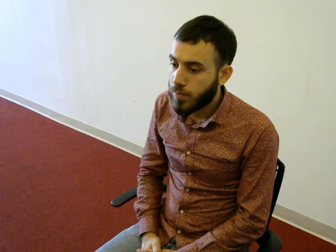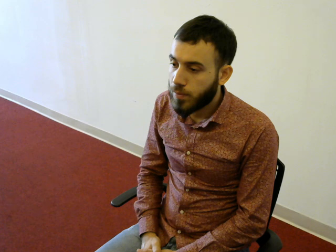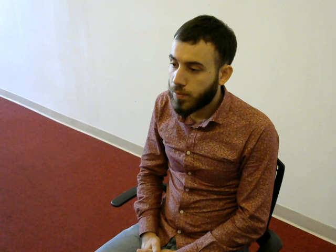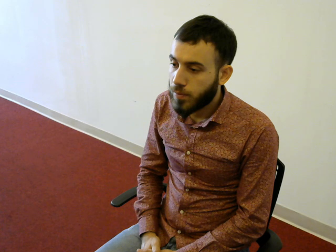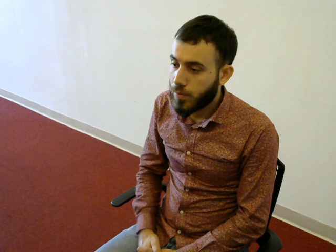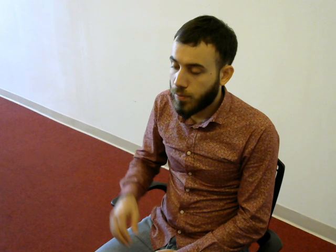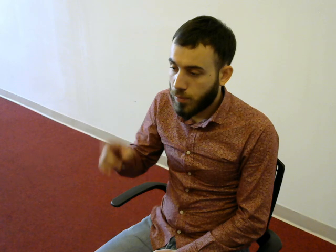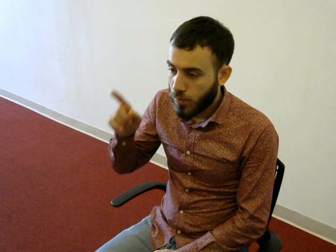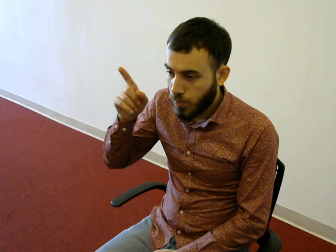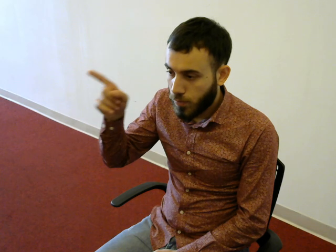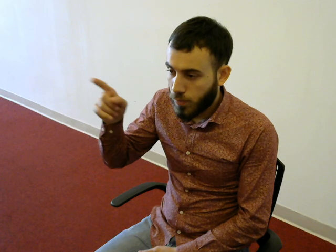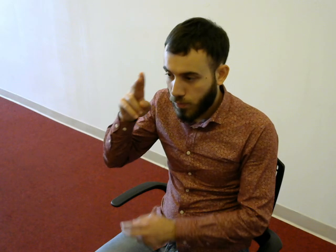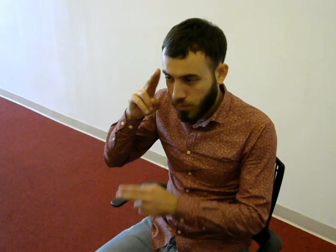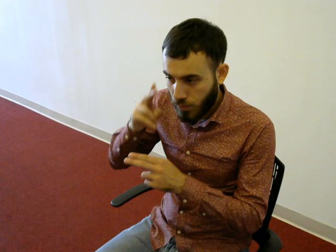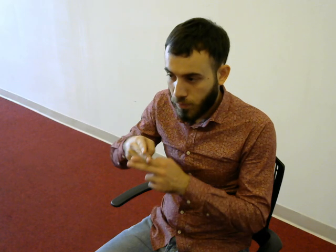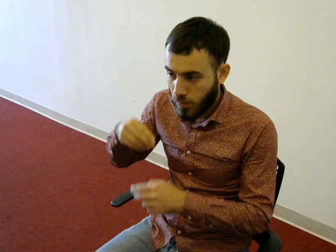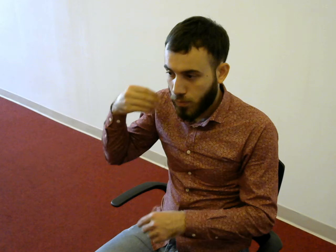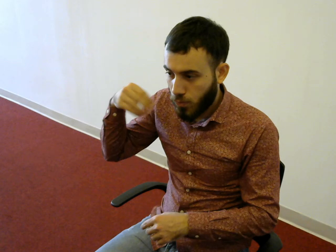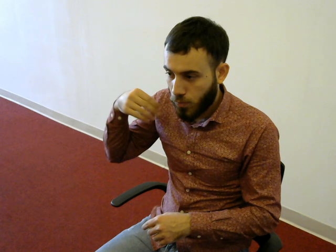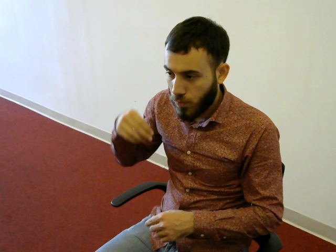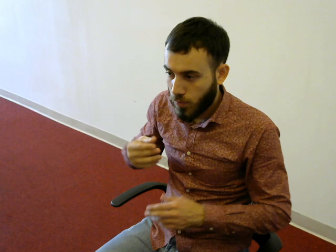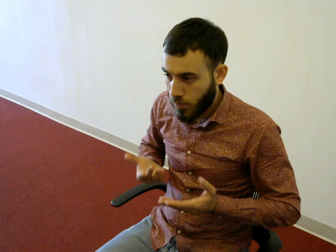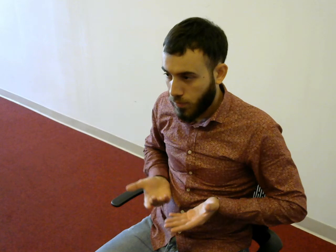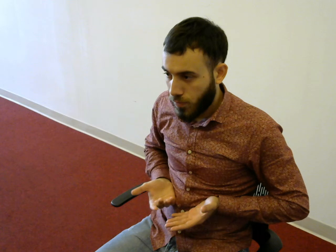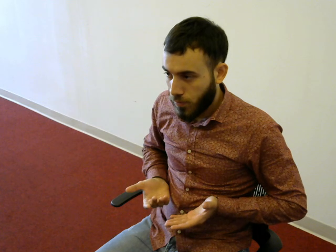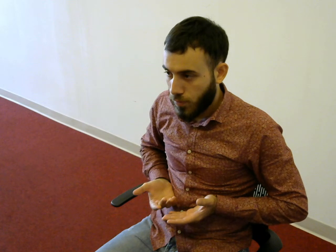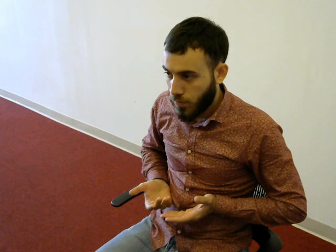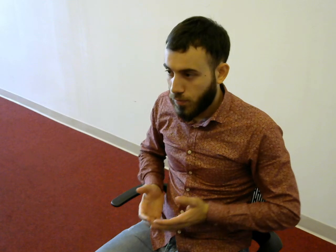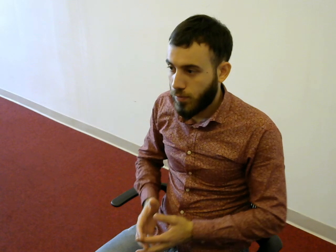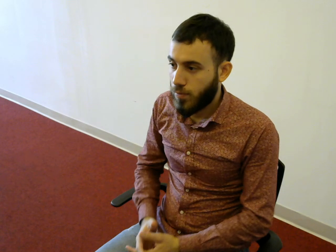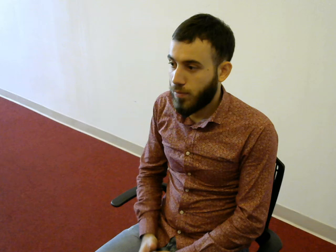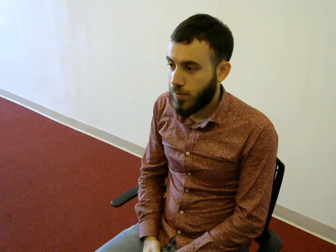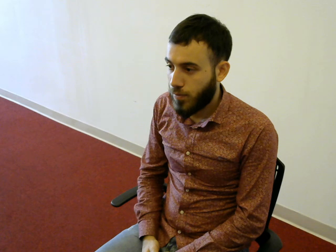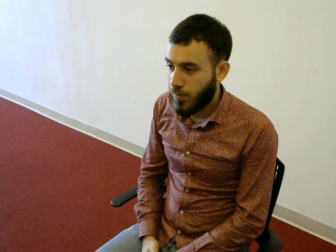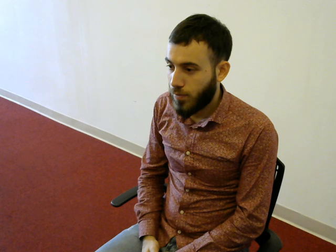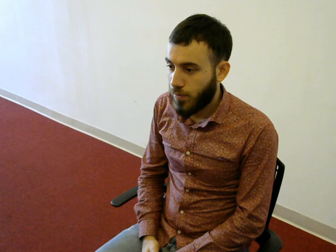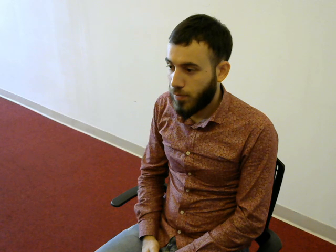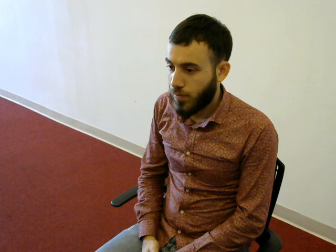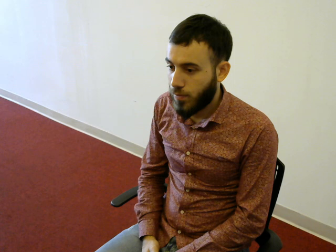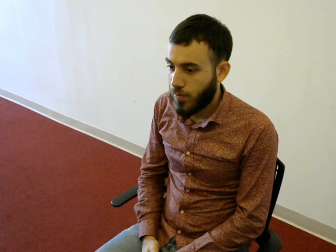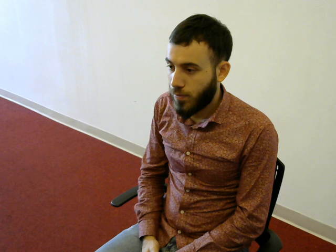Onun qardaşı Türkiyədə yaşayır